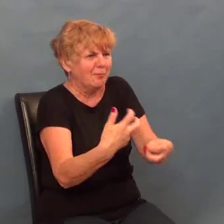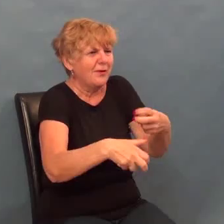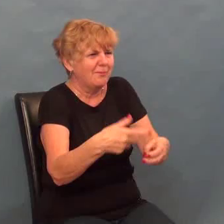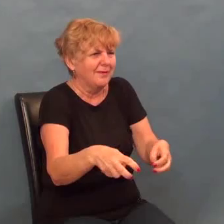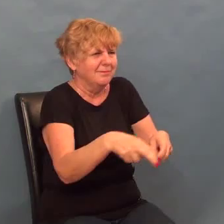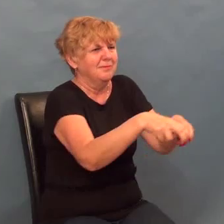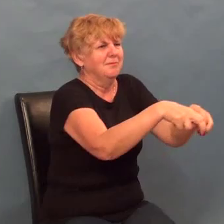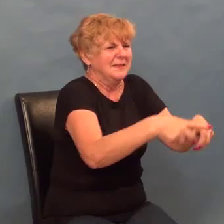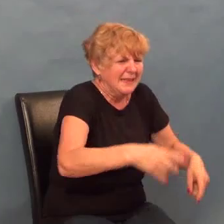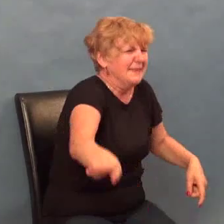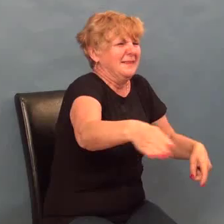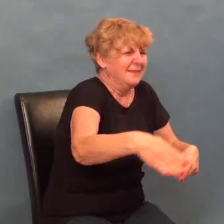Dlatego idąc odganiał chłopca.